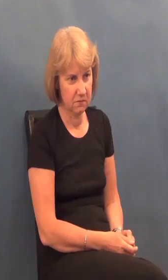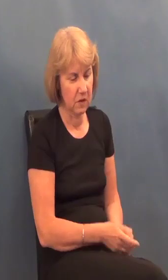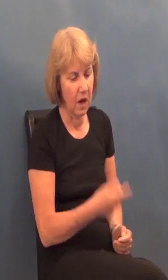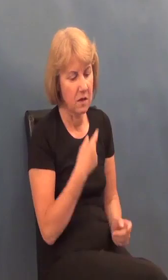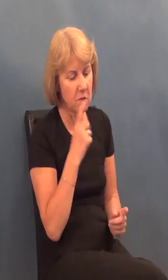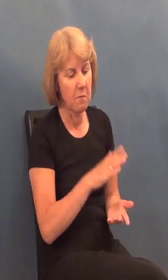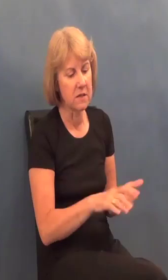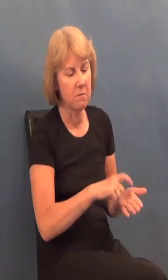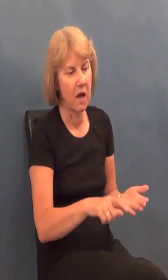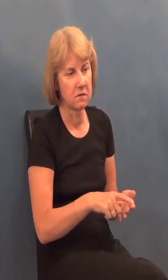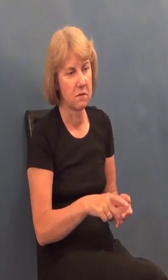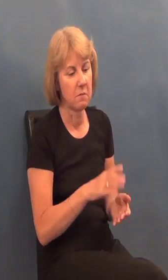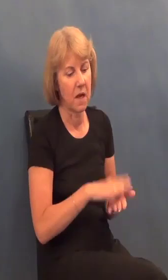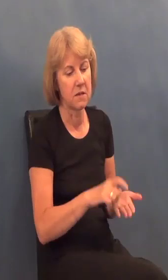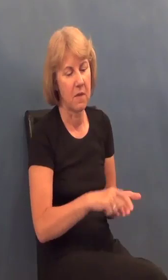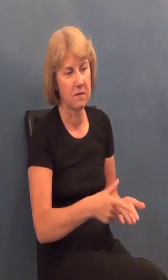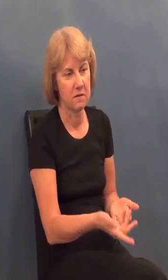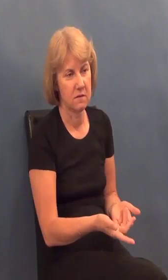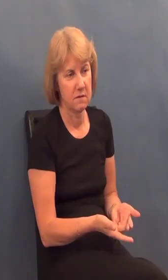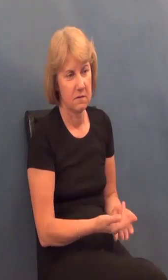Uważam, że to bez pasów. Tutaj bez pasów.